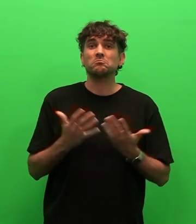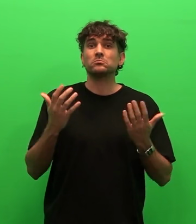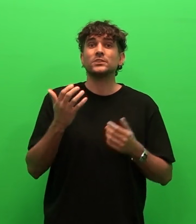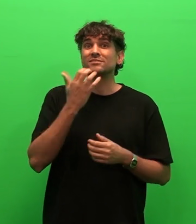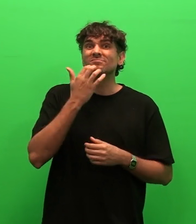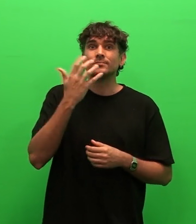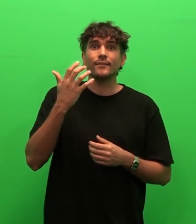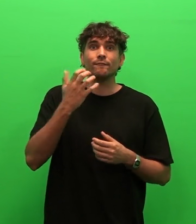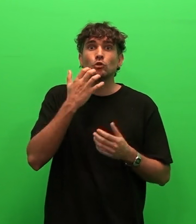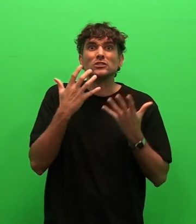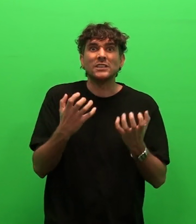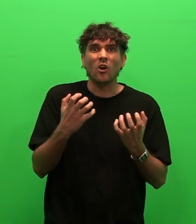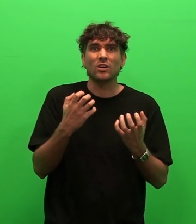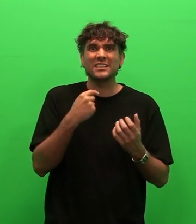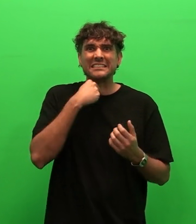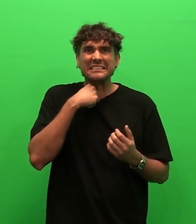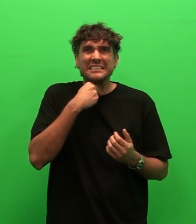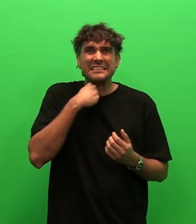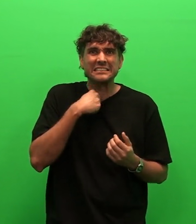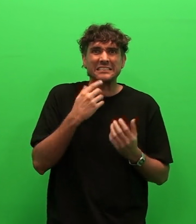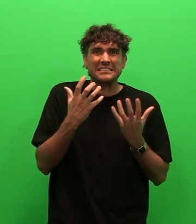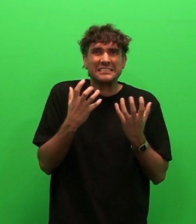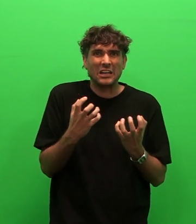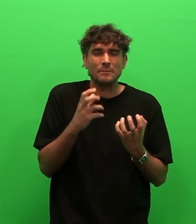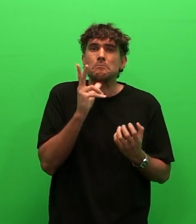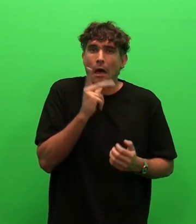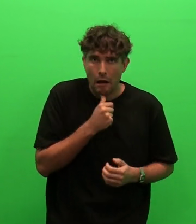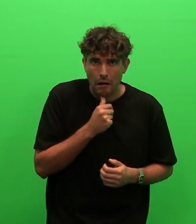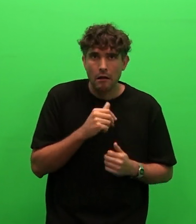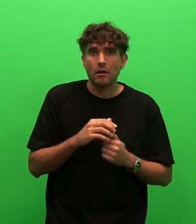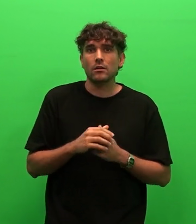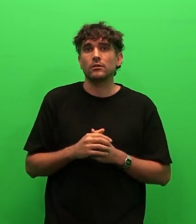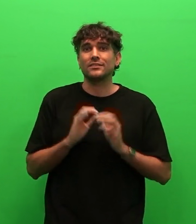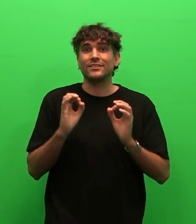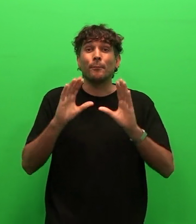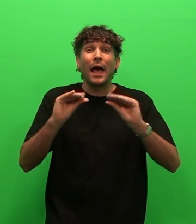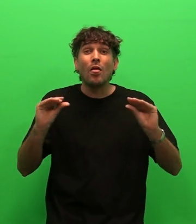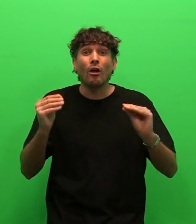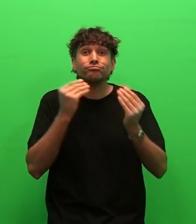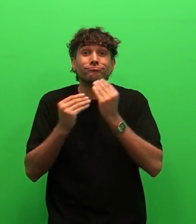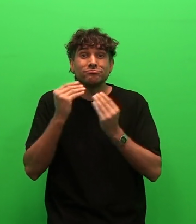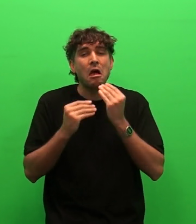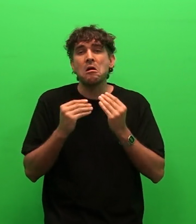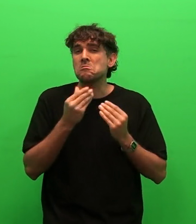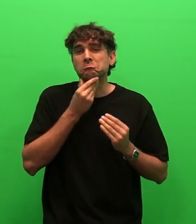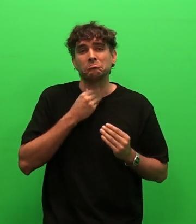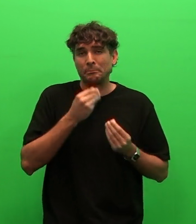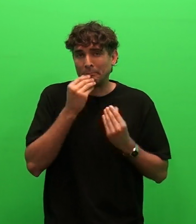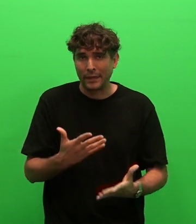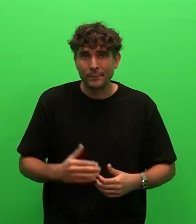Per exemple, si menjo fruits secs, quan empasso em fa mal, però si menjo coses toves empasso bé.